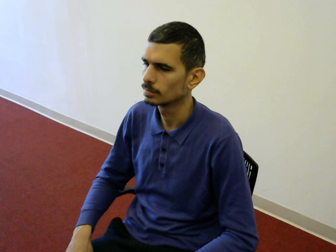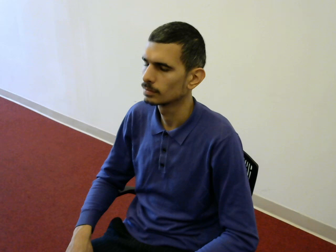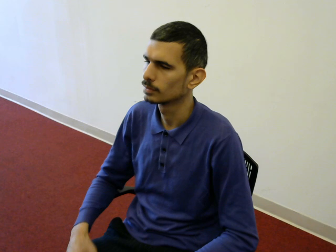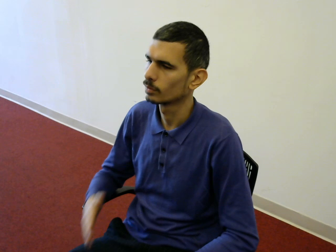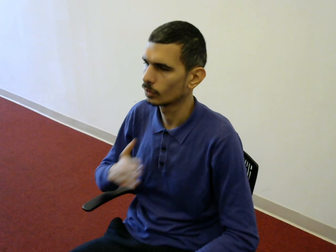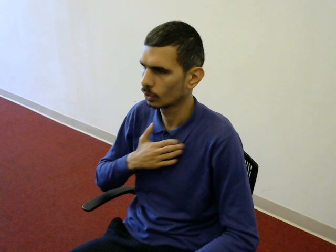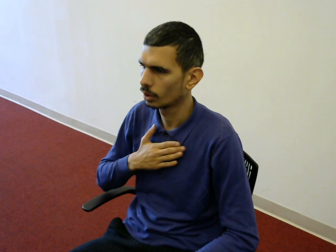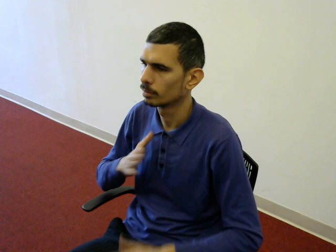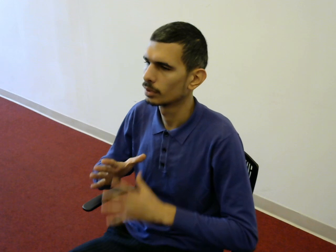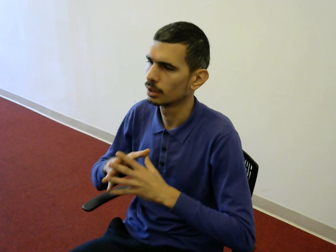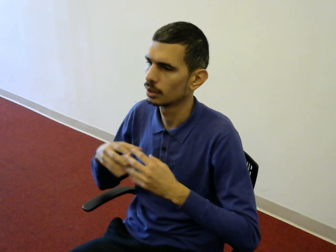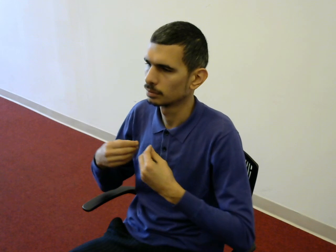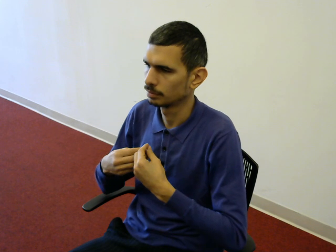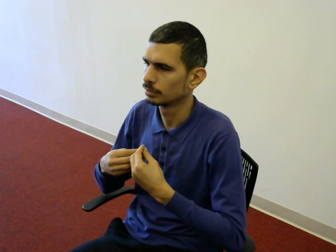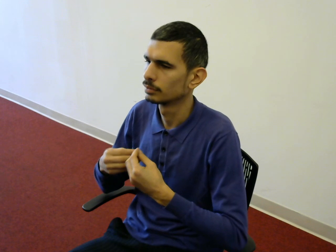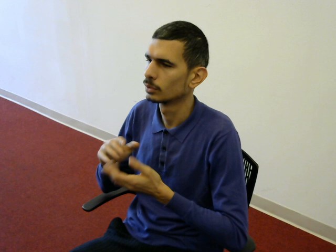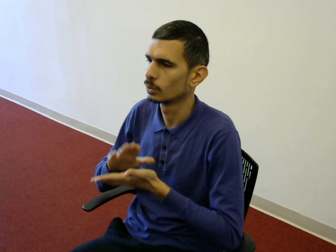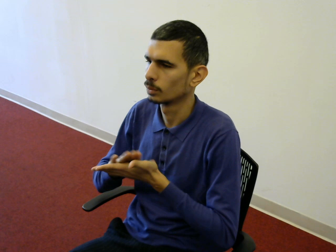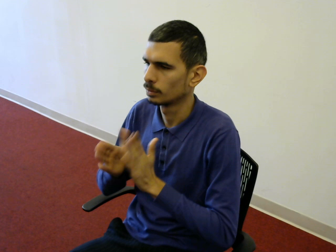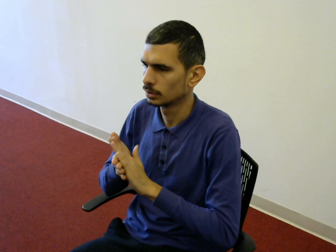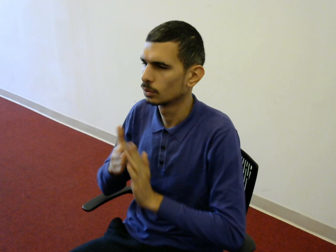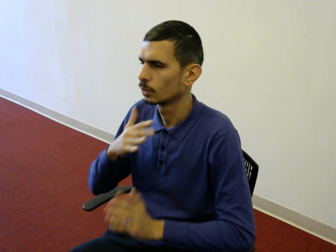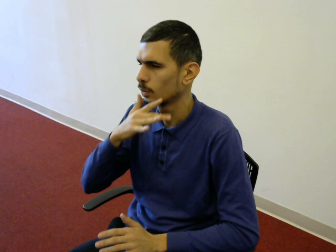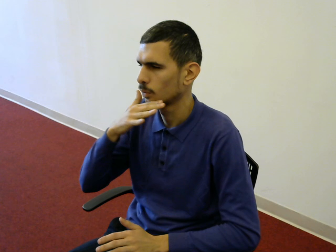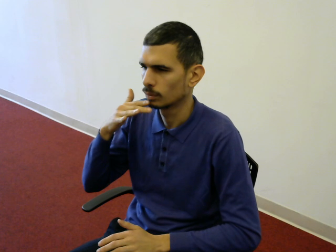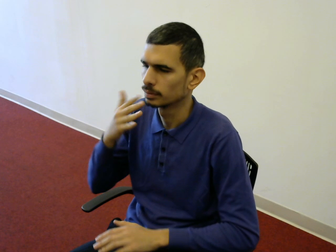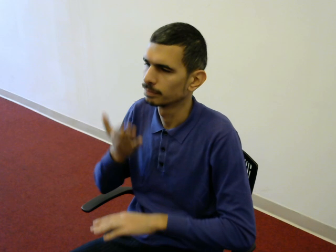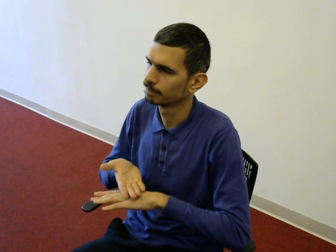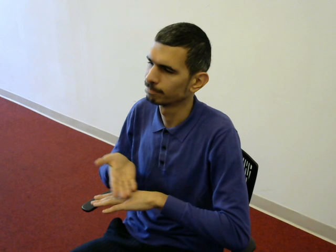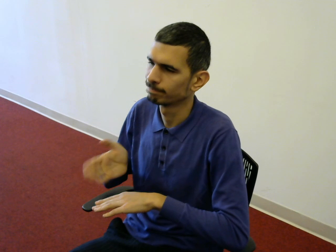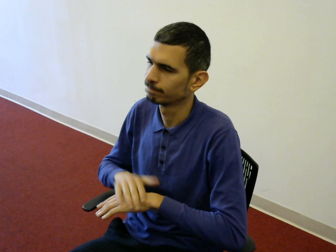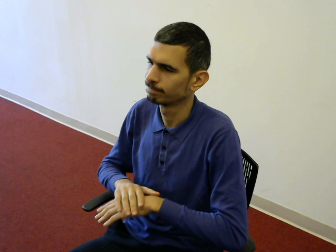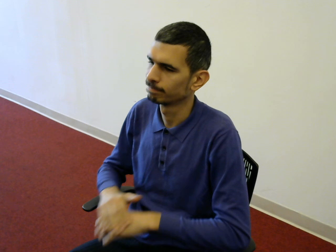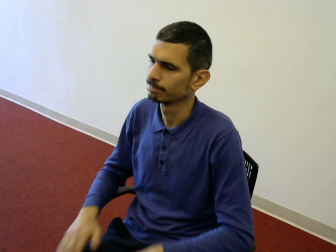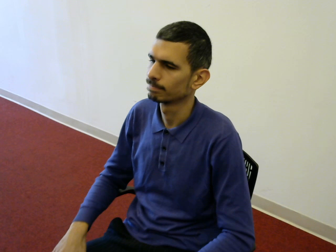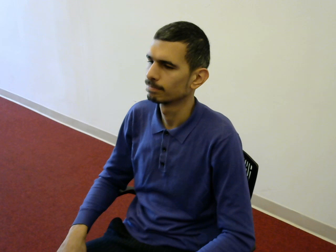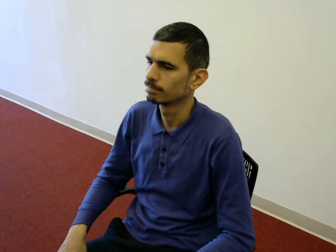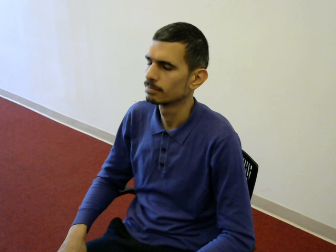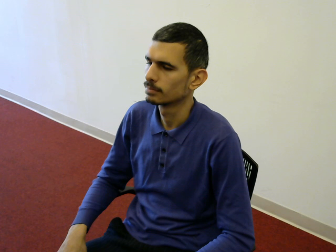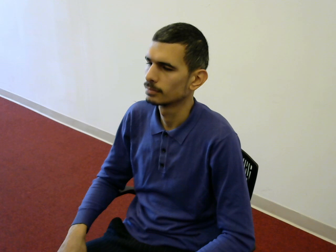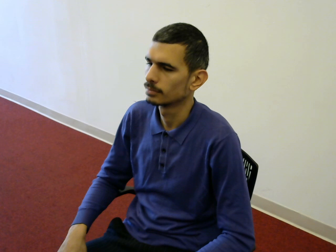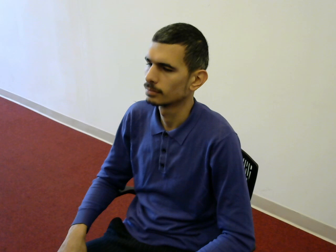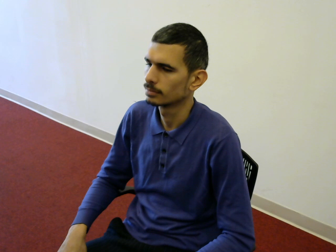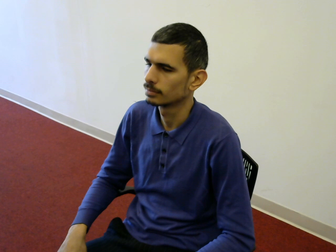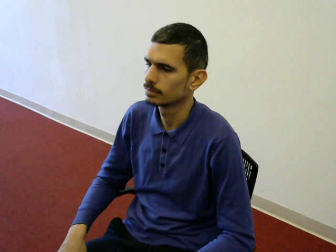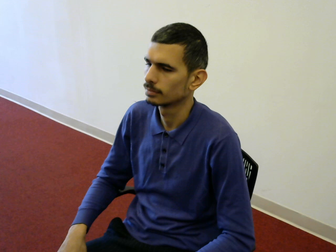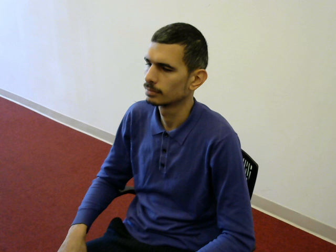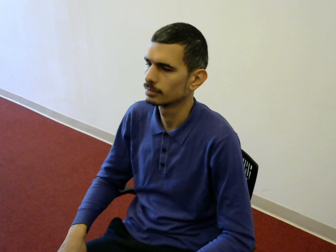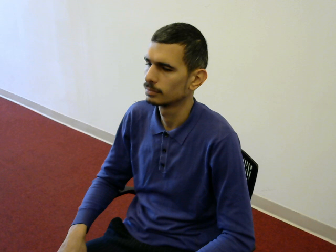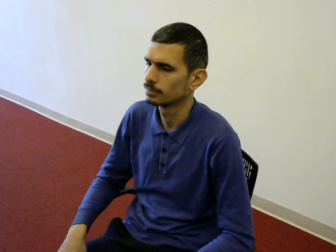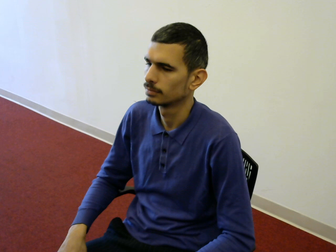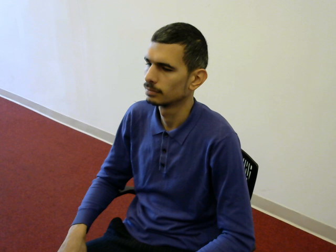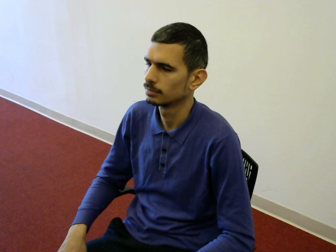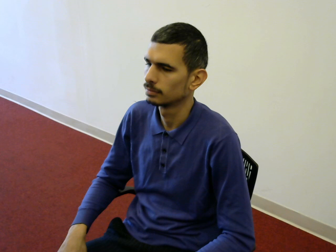Mənim ailəmin vəziyyəti çox ağırdır